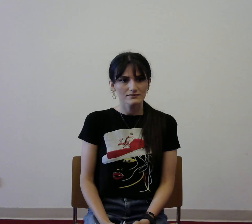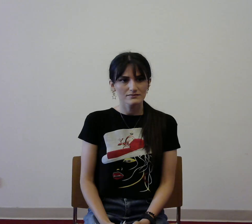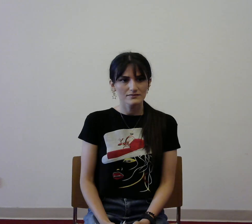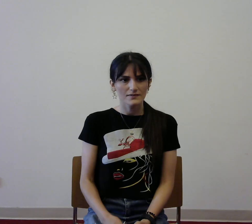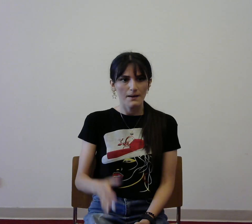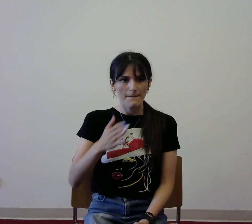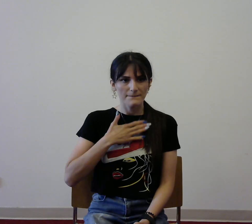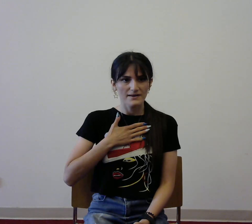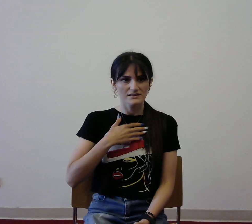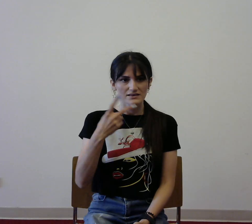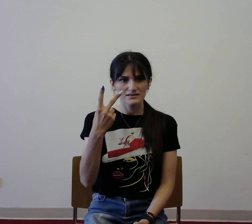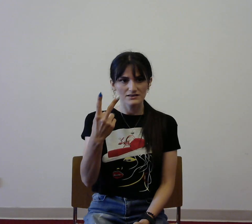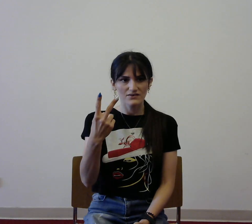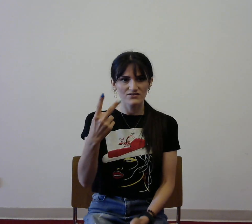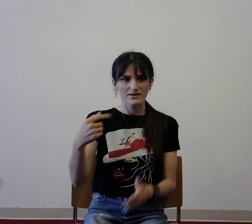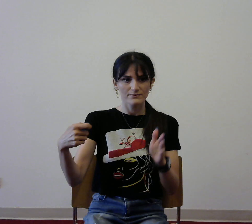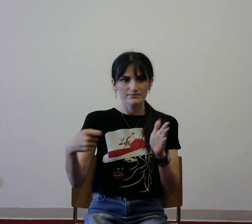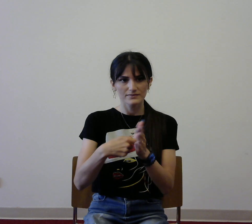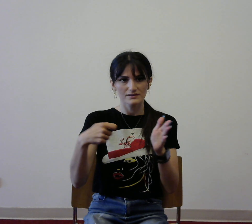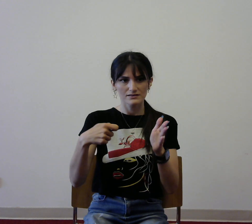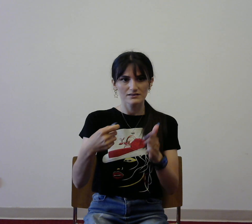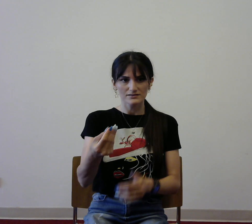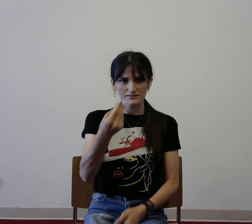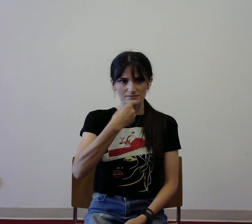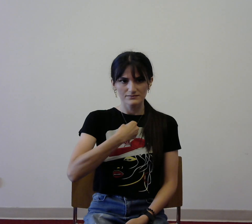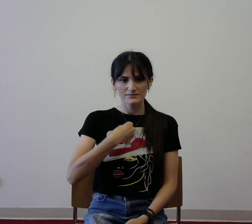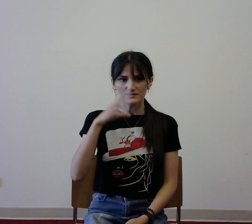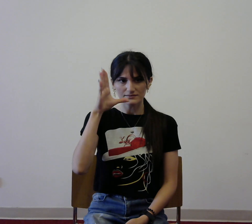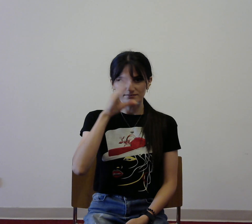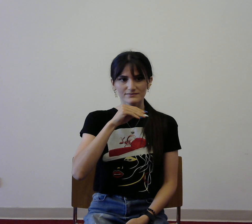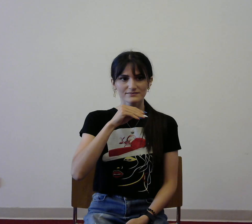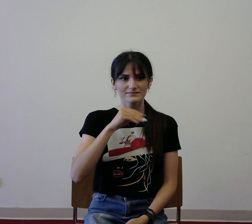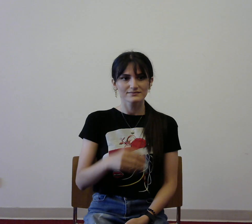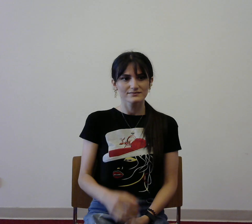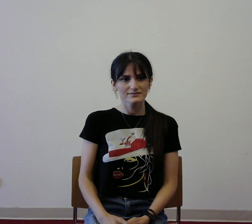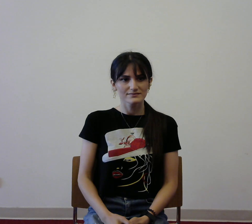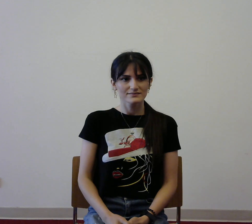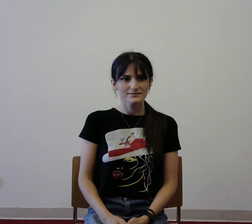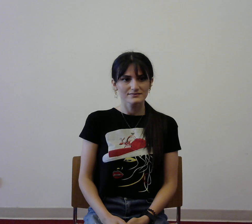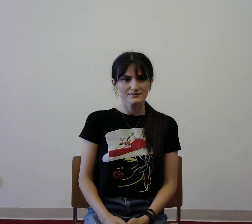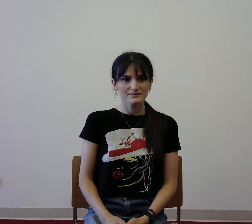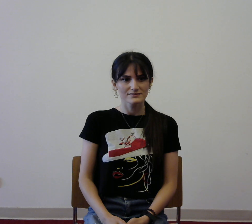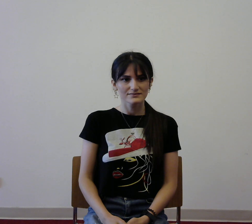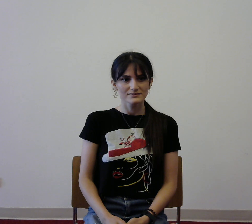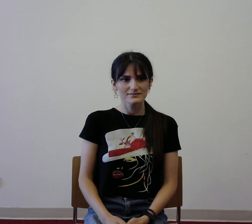Mənə 2 bilet verə bilərsinizmi?